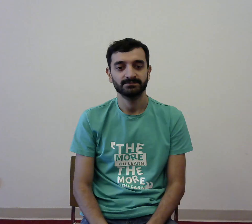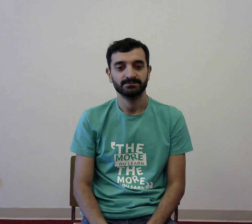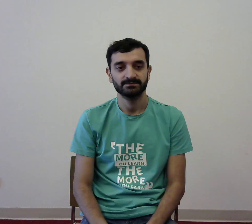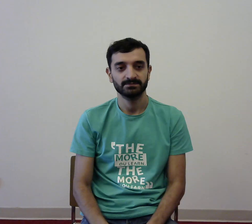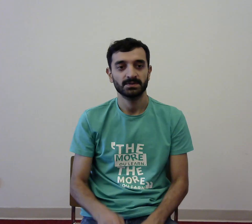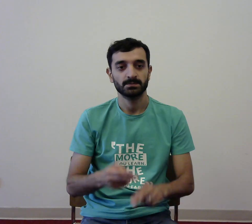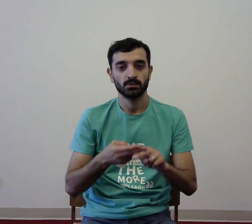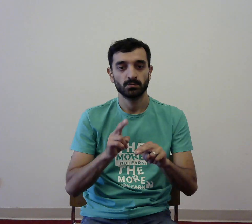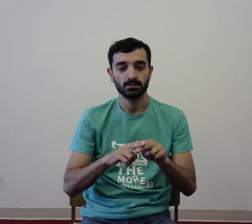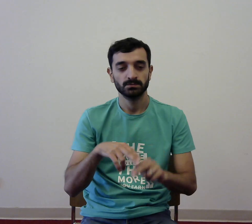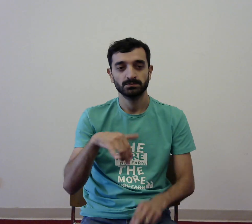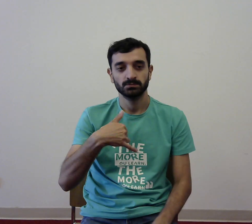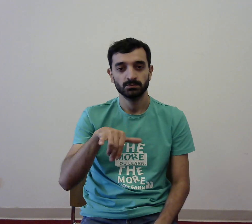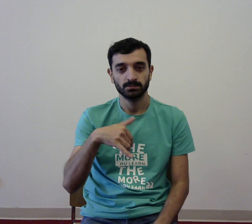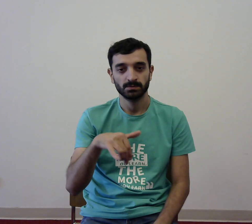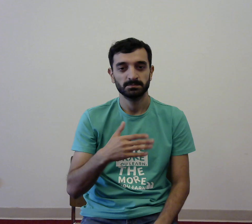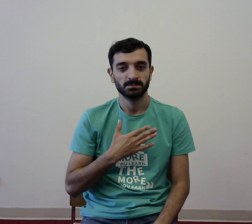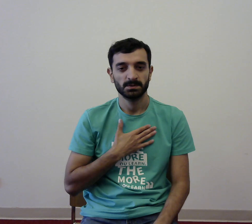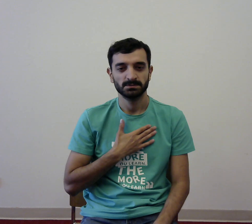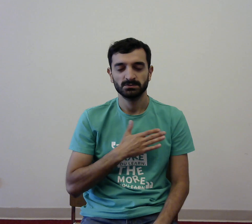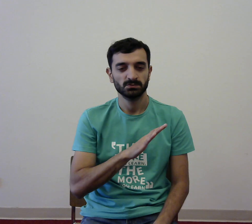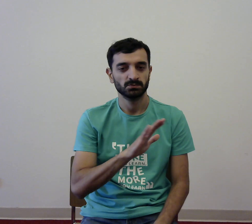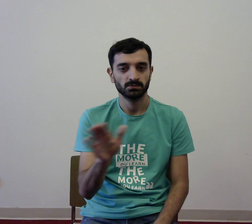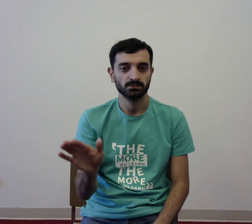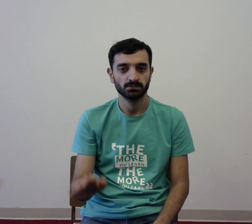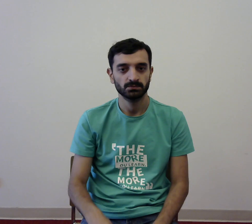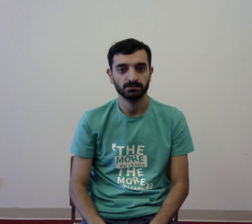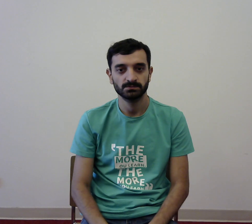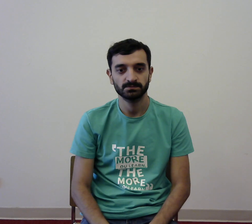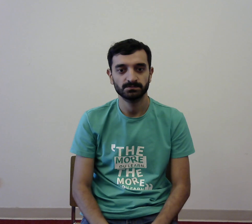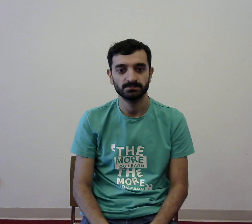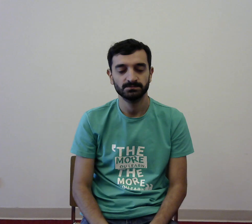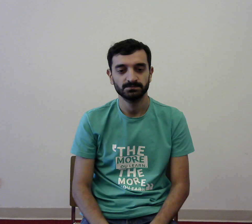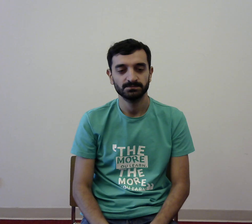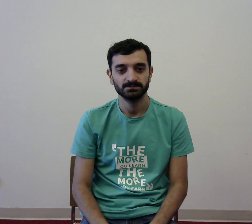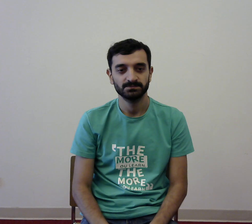Bu çanta mənim deyil